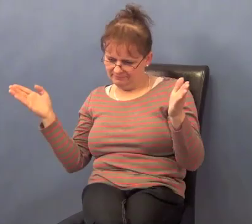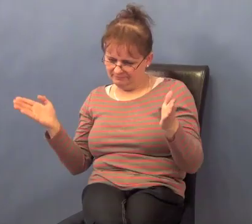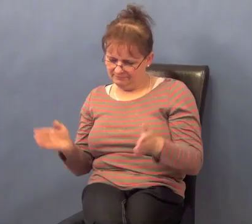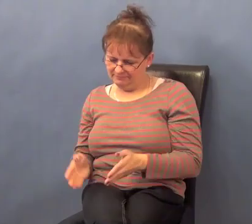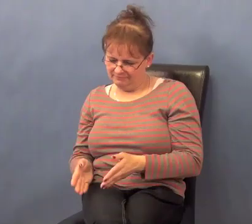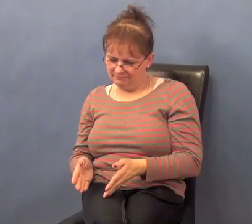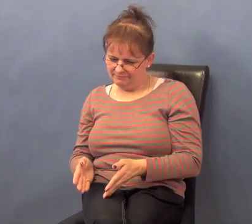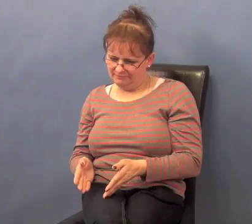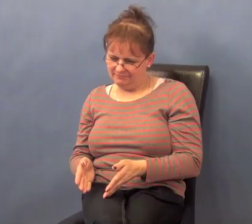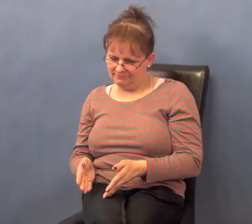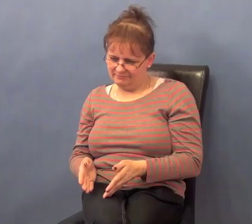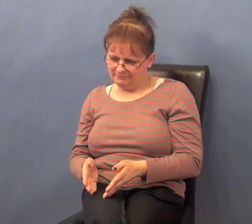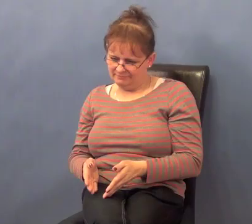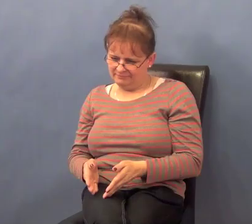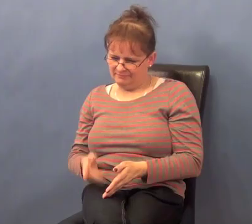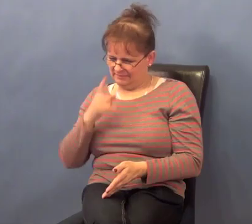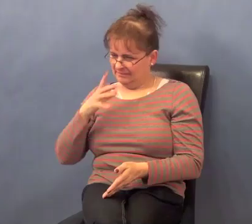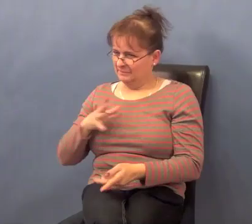Rów.